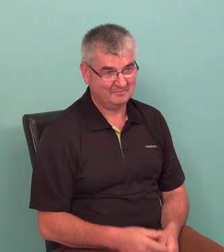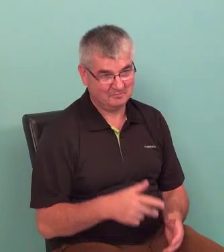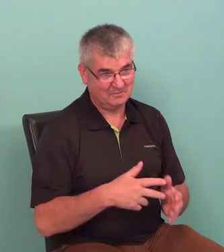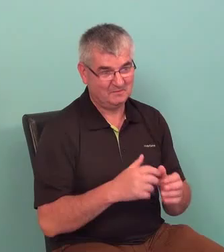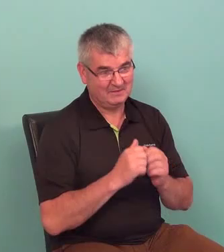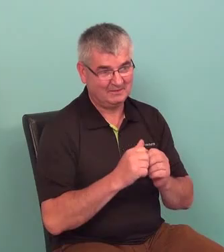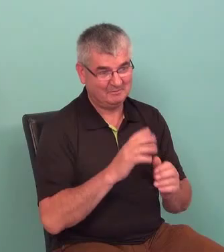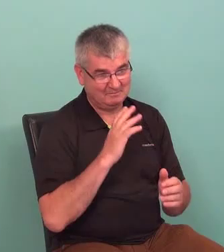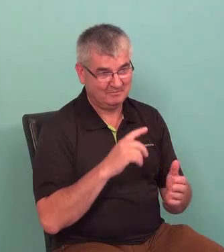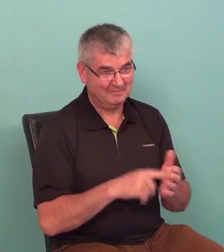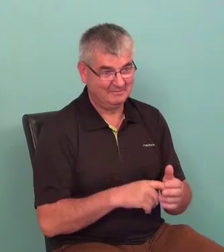Termin jest podobno na wrzesień.